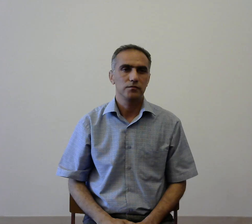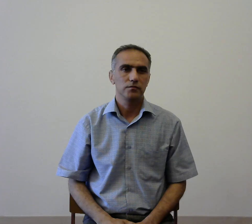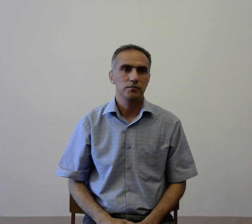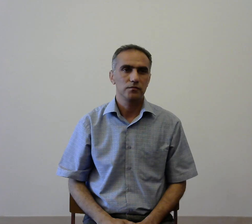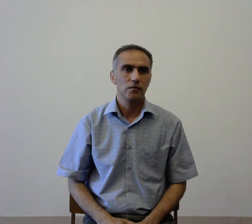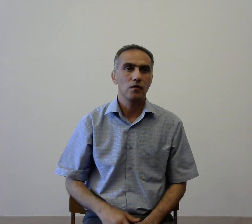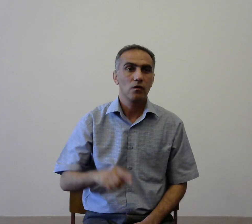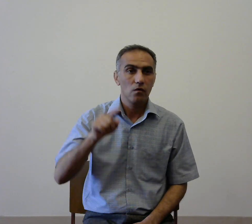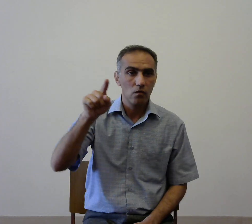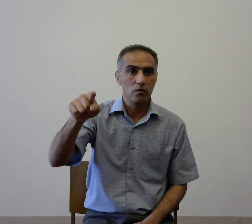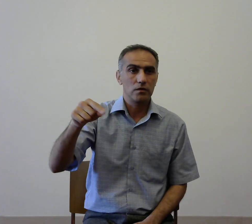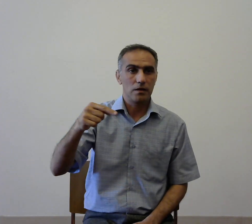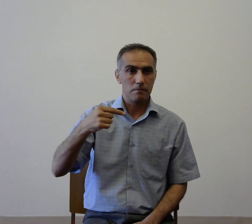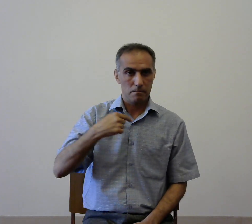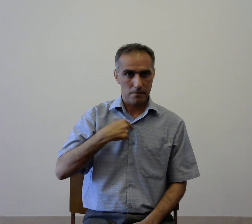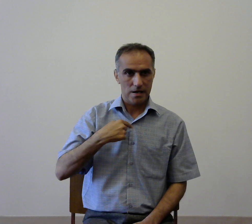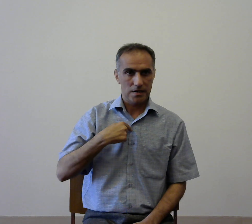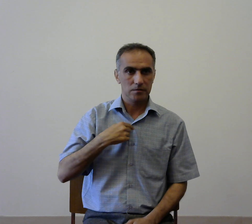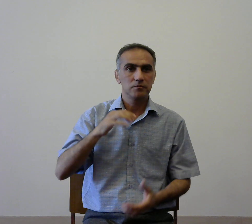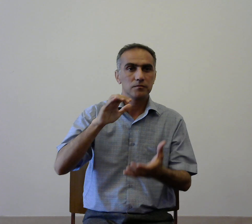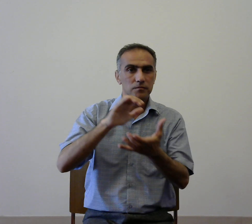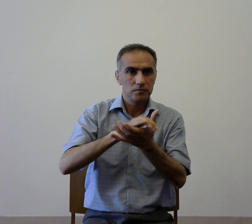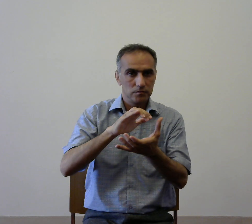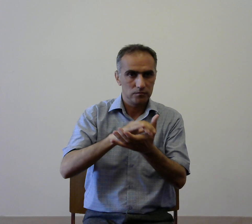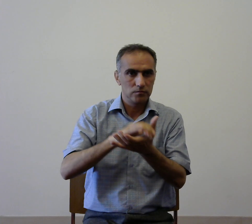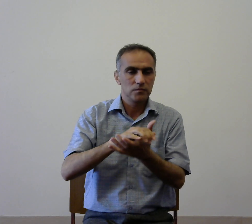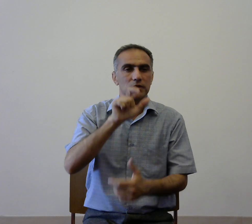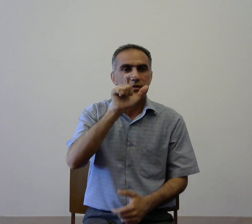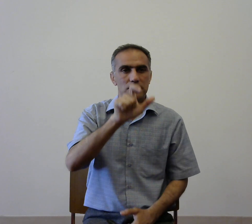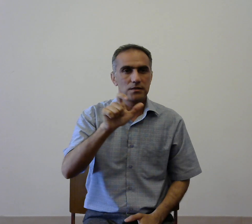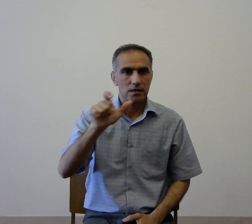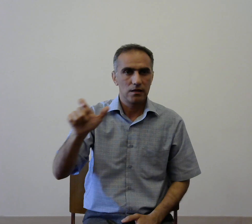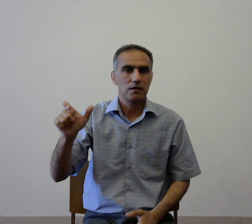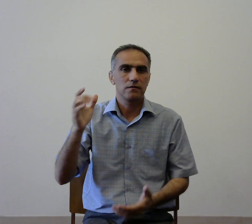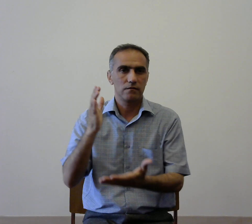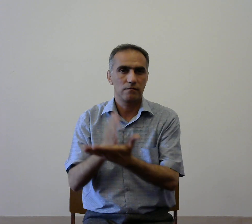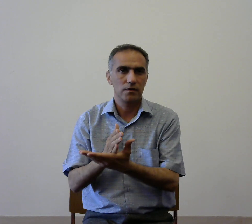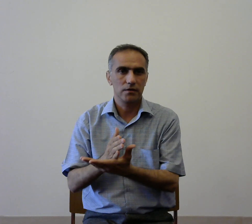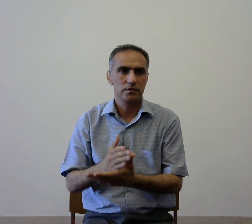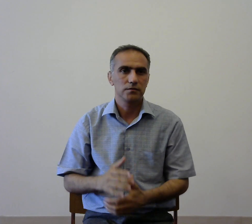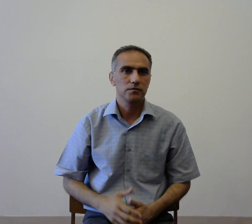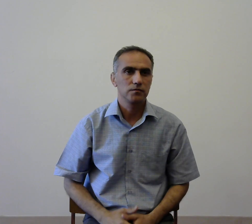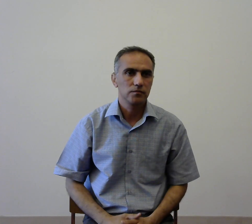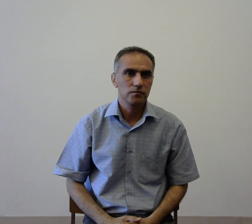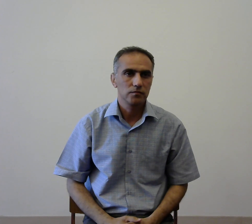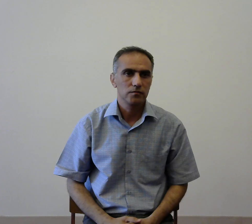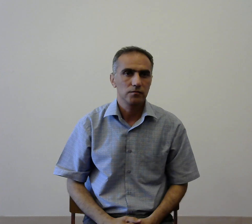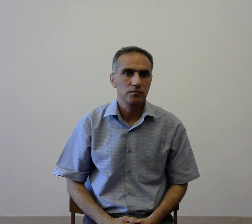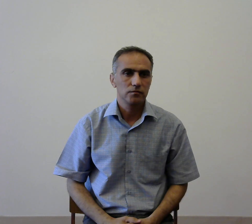Orda mənim tanıdığım insanlar var